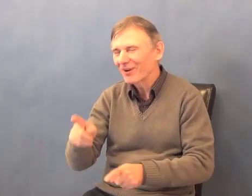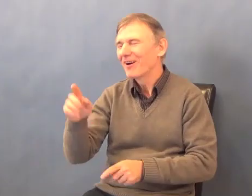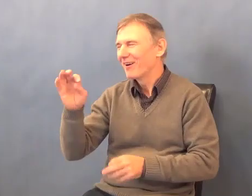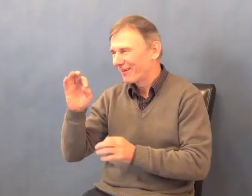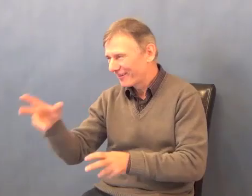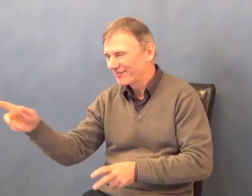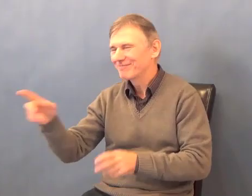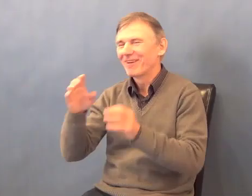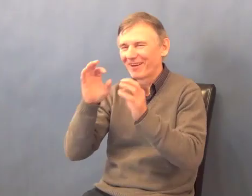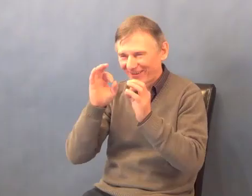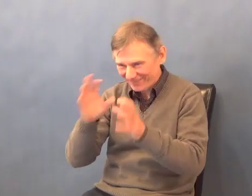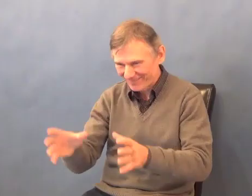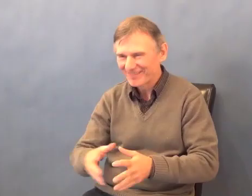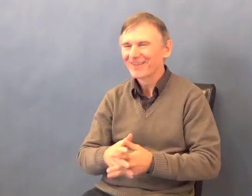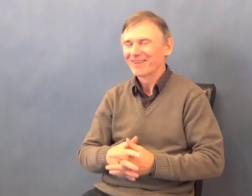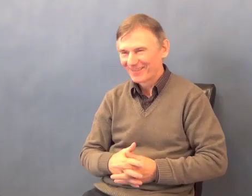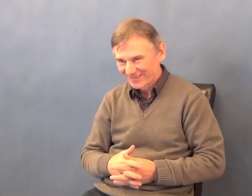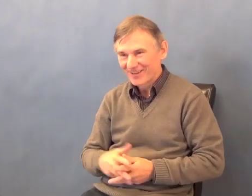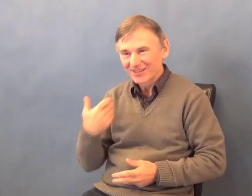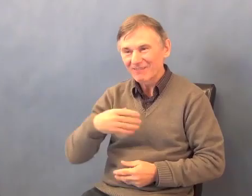Tego nie wolno robić, tak.